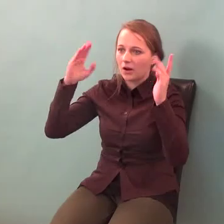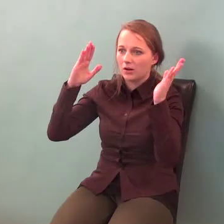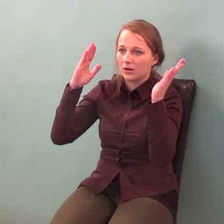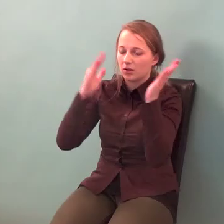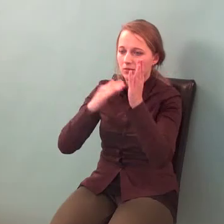Nie dotykać.